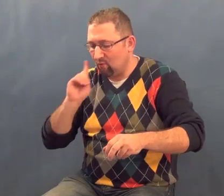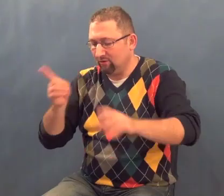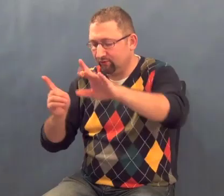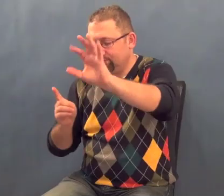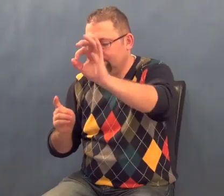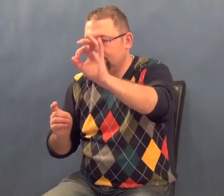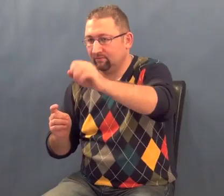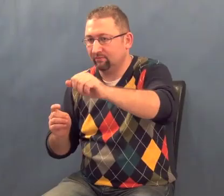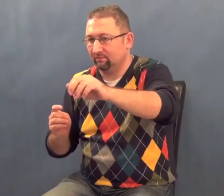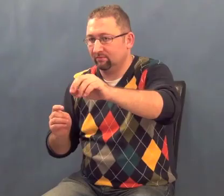Właśnie, zgadza się.